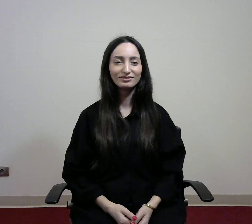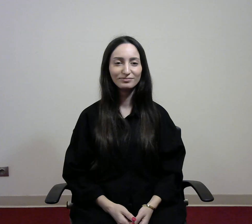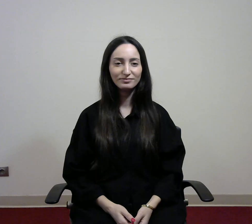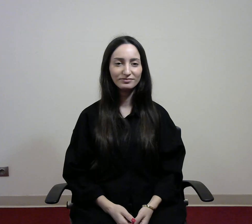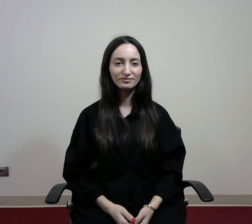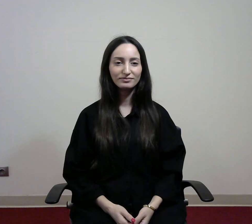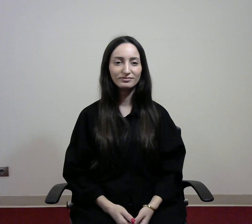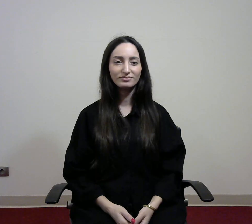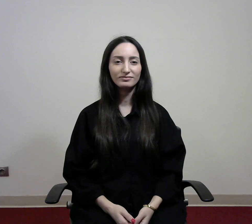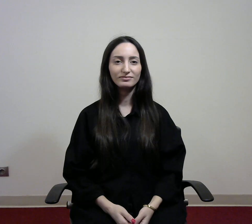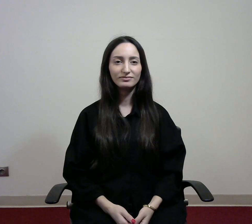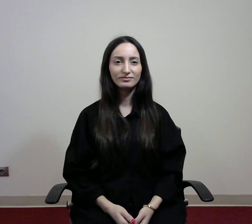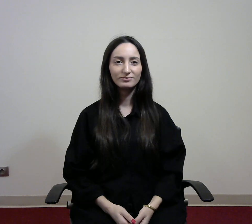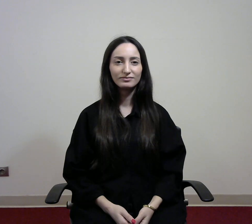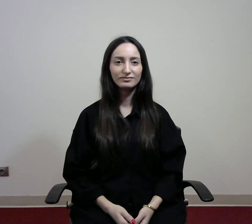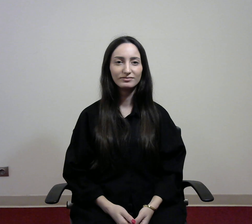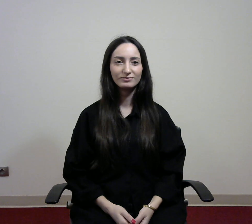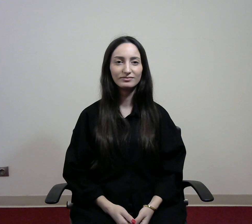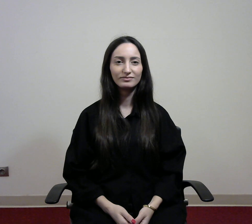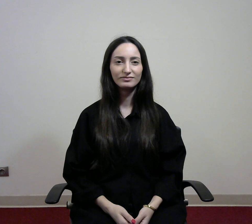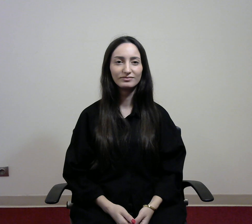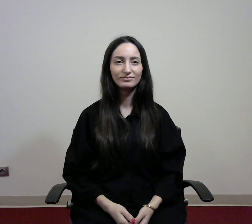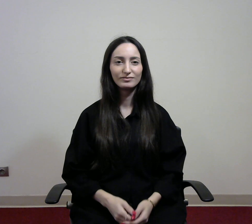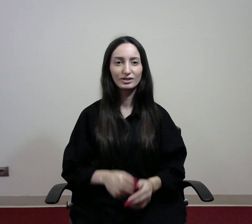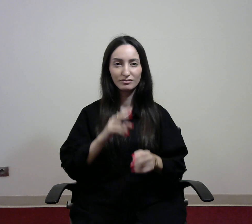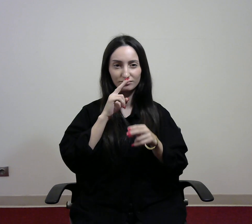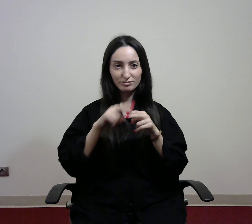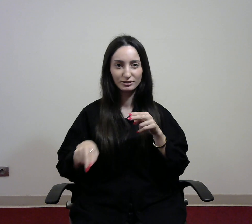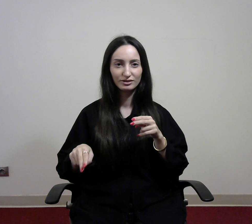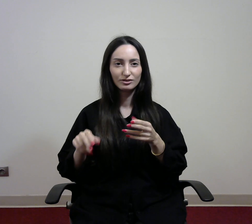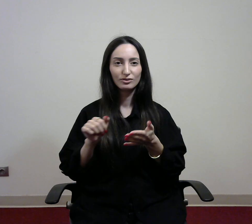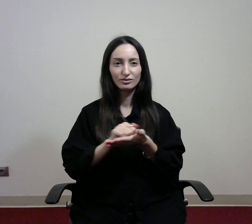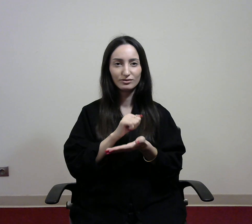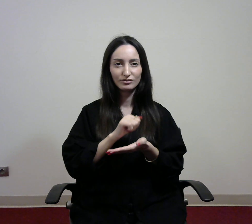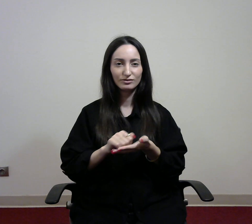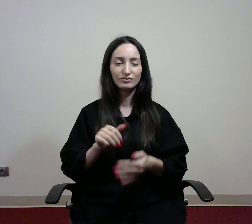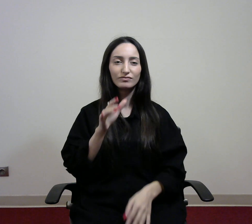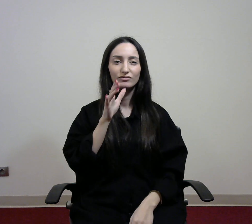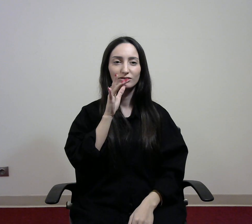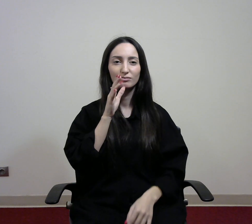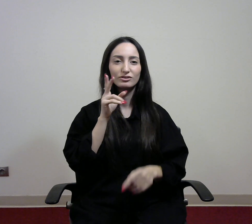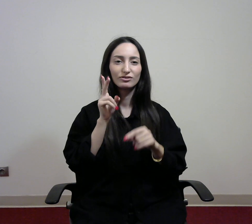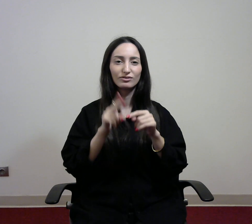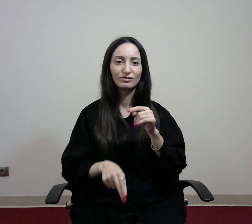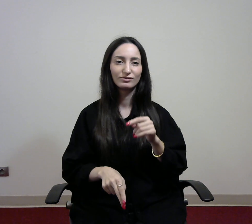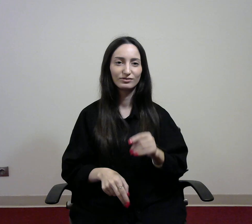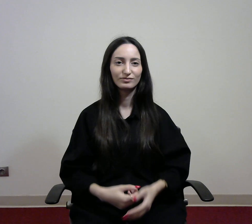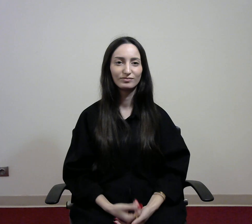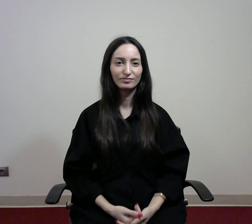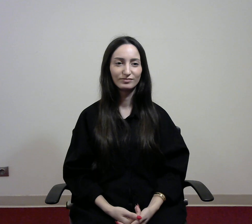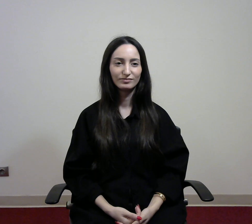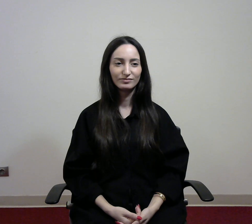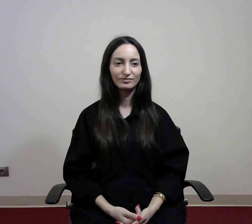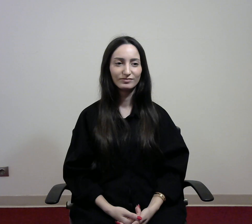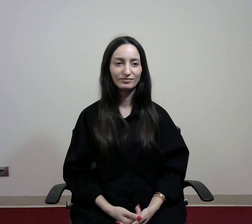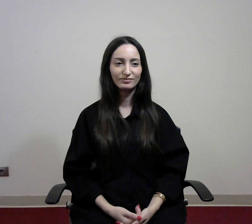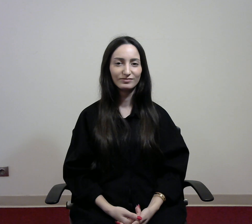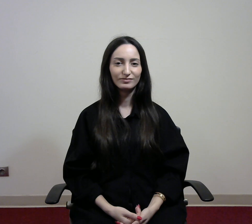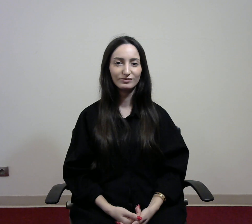İtmiş sənədin vaxtı bitib